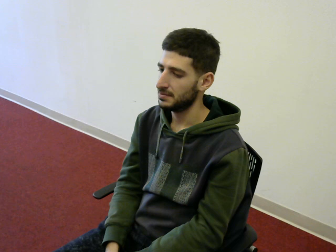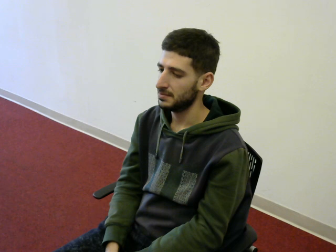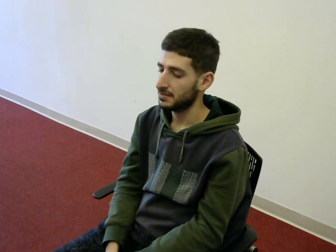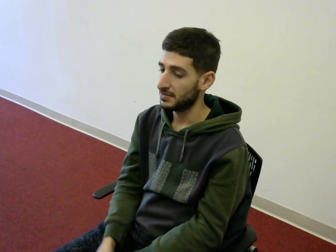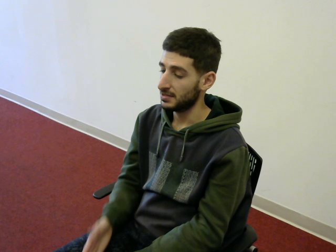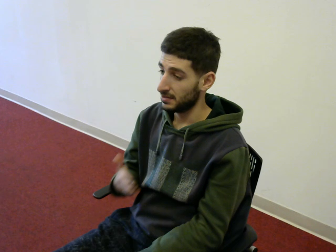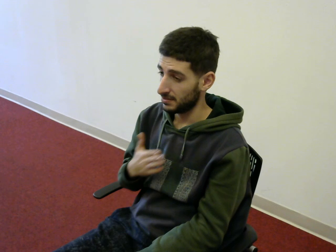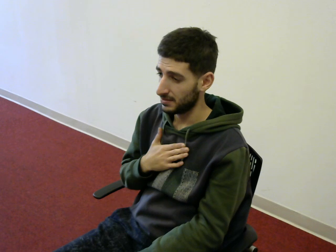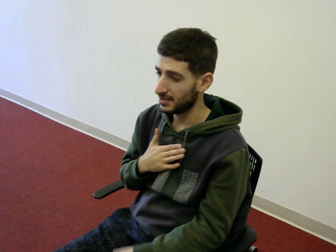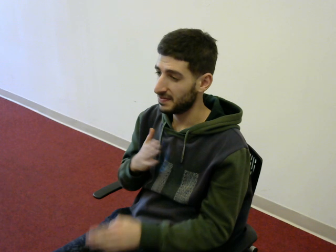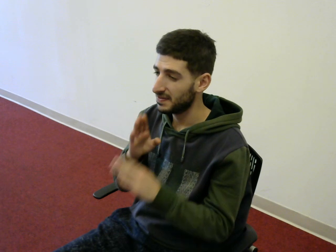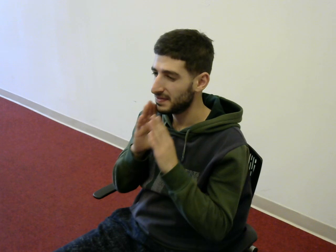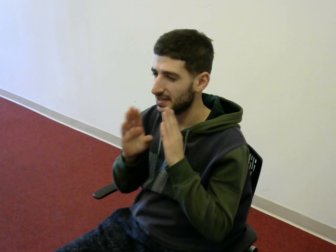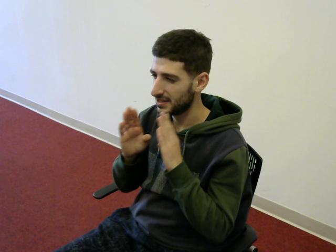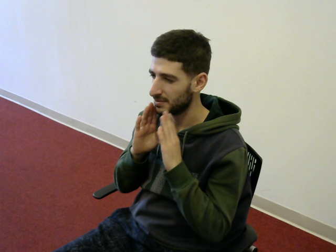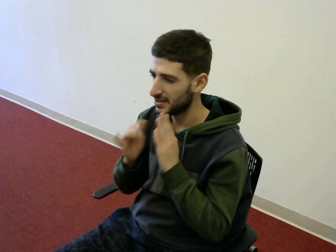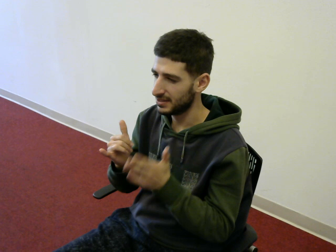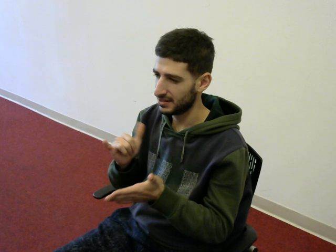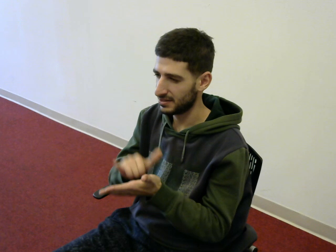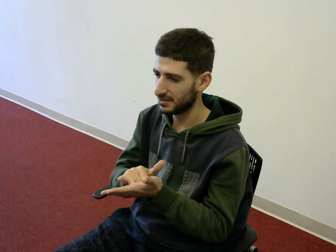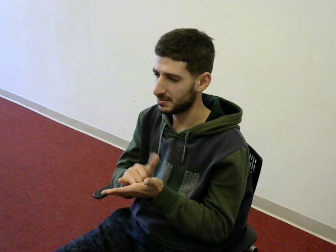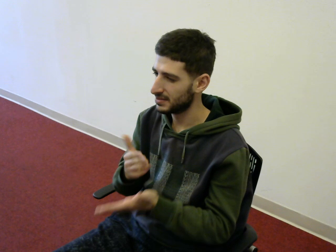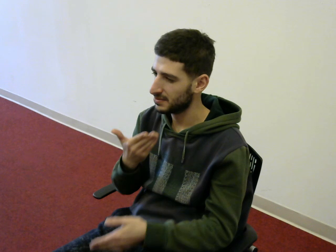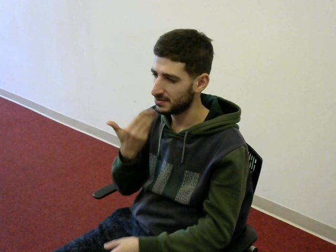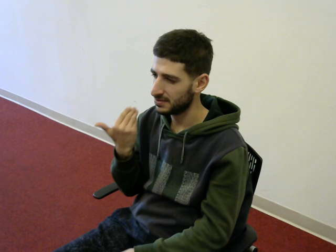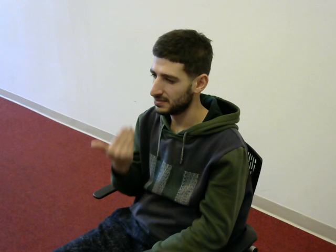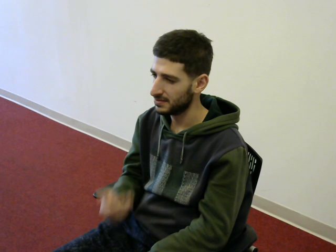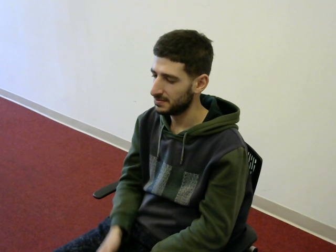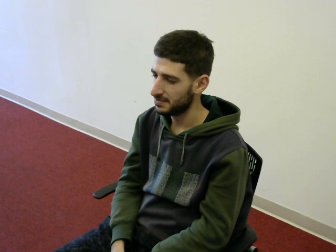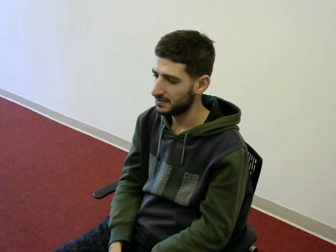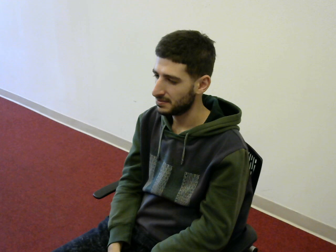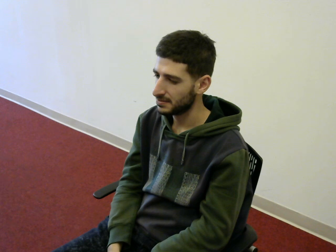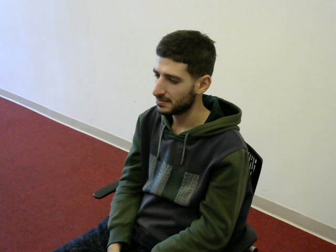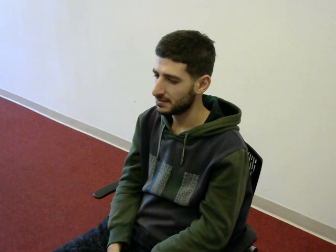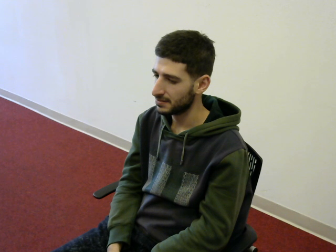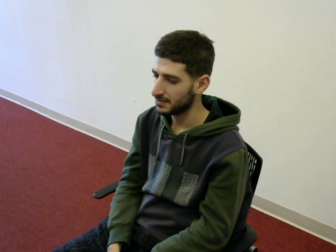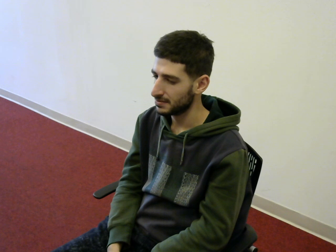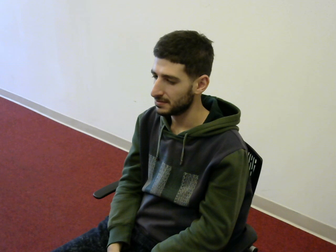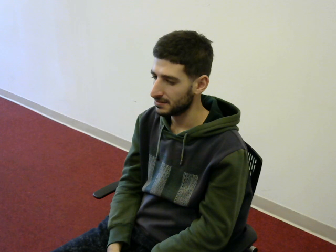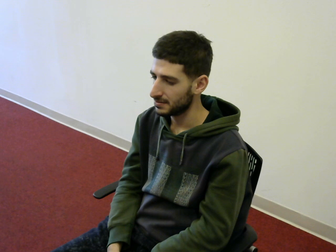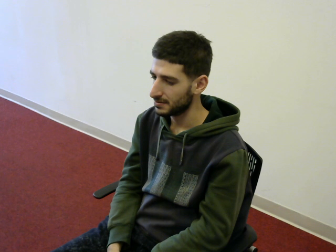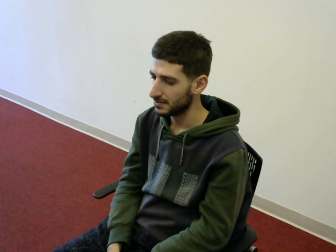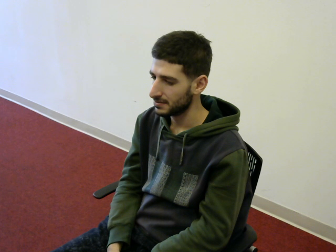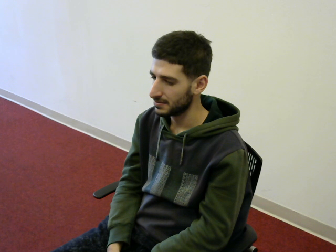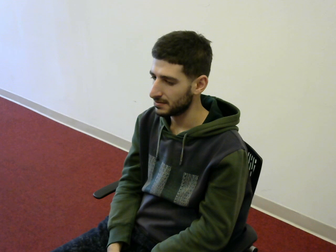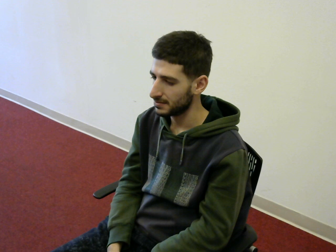Mənim Facebook hesabım yoxdur